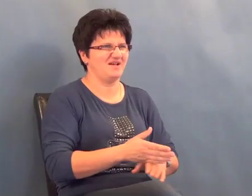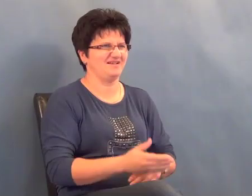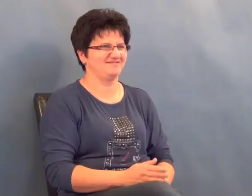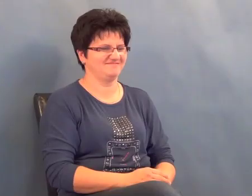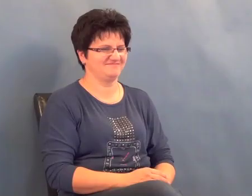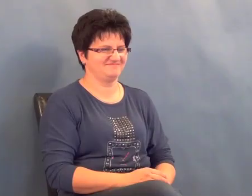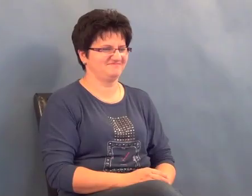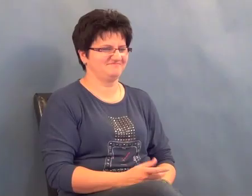Piła.